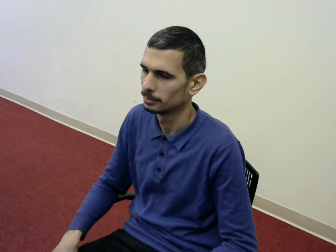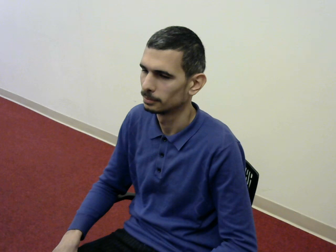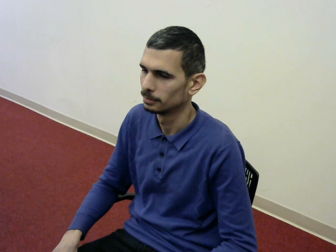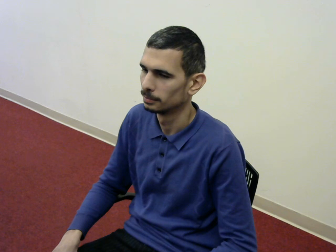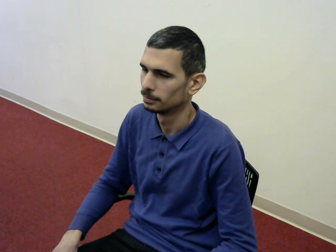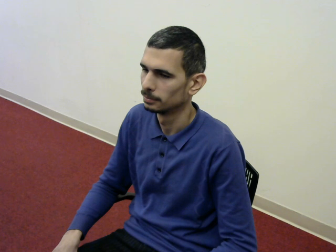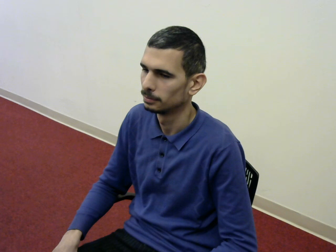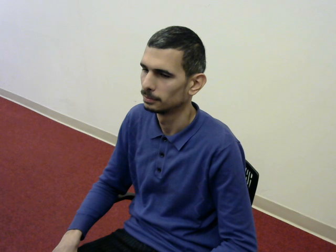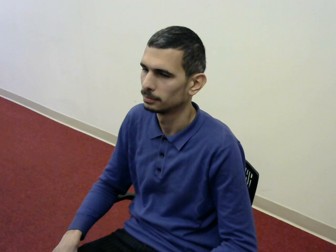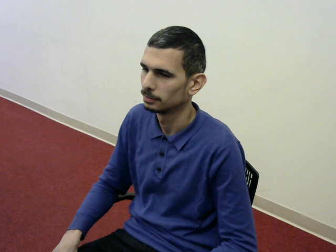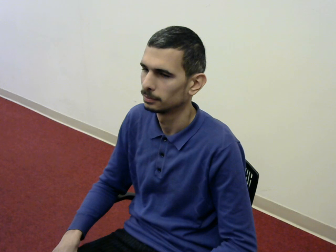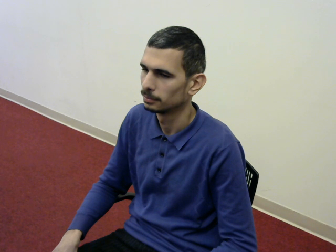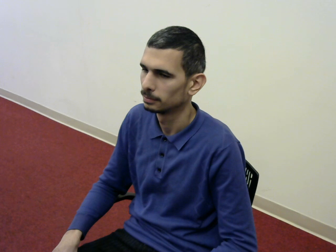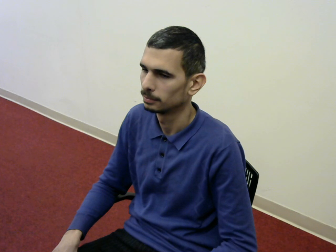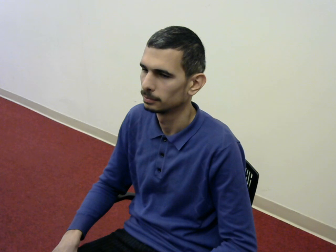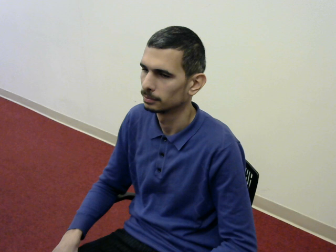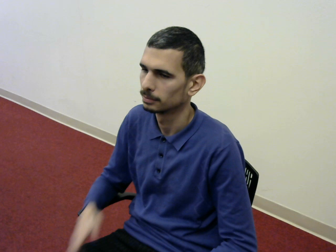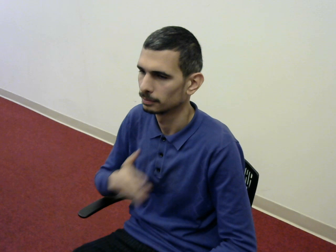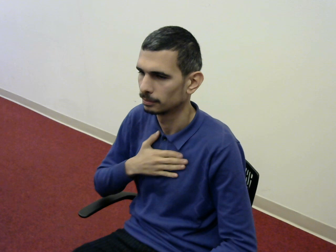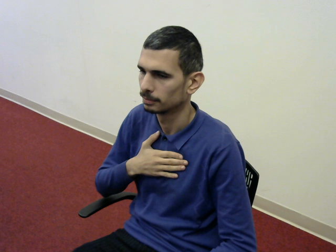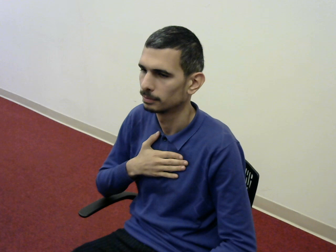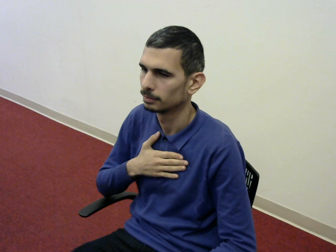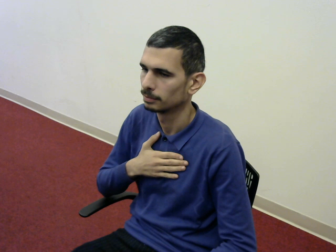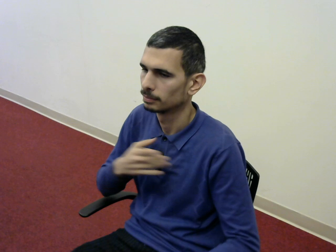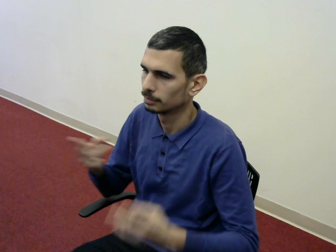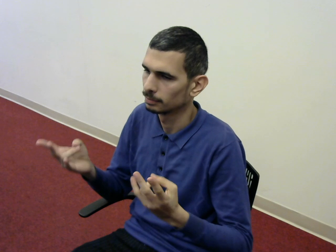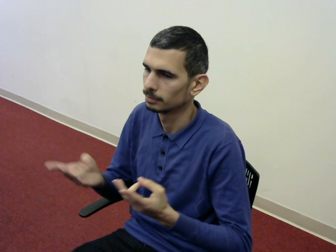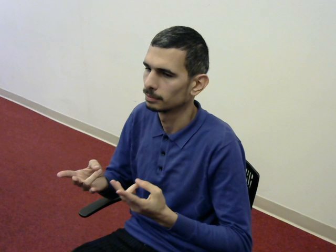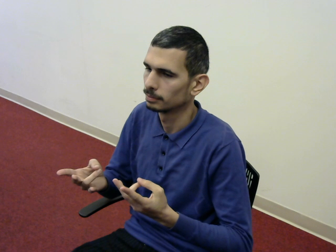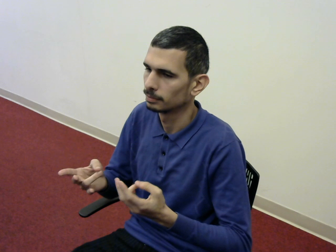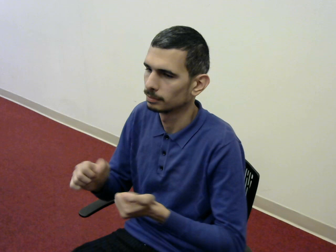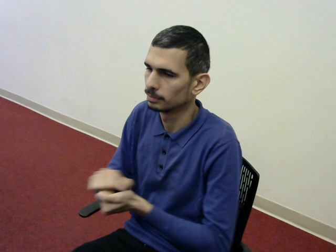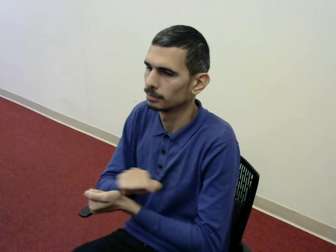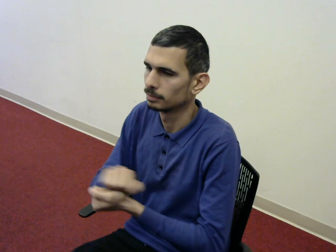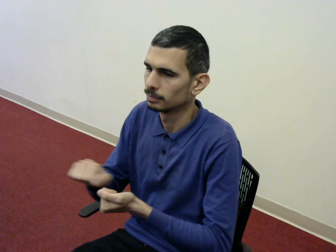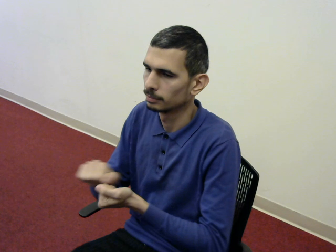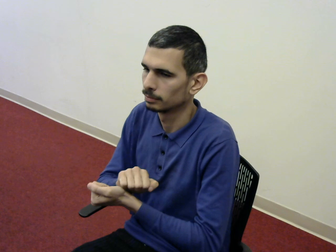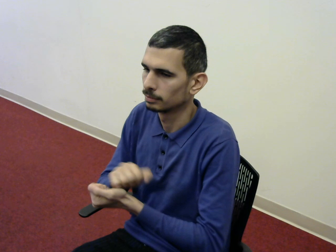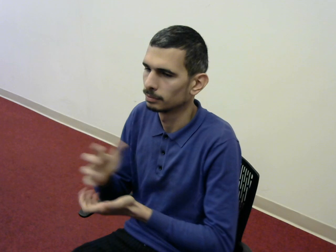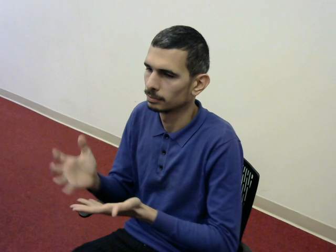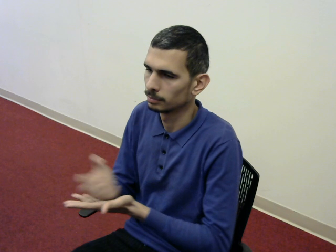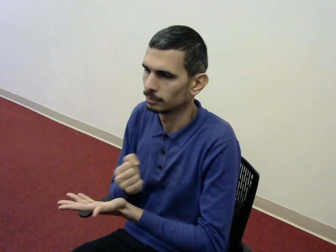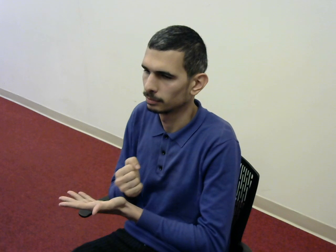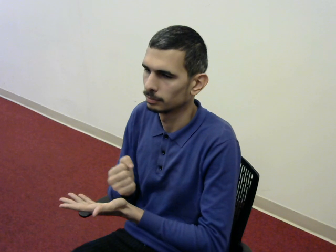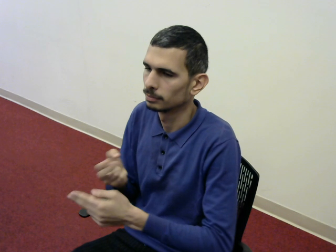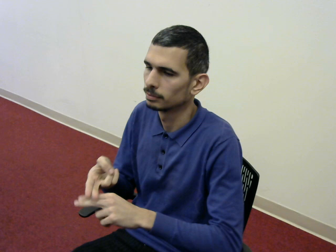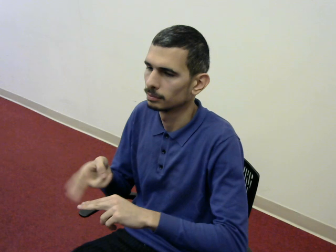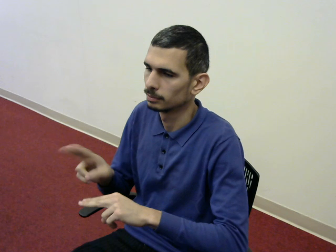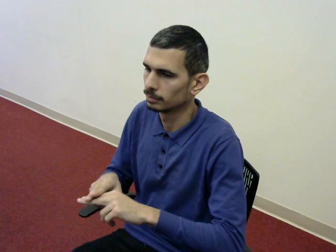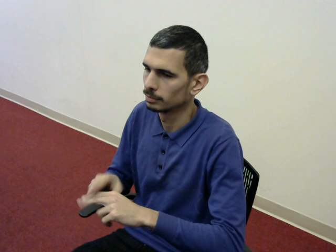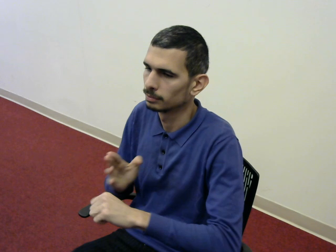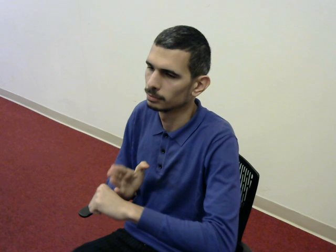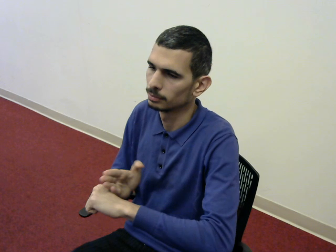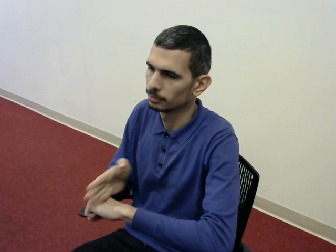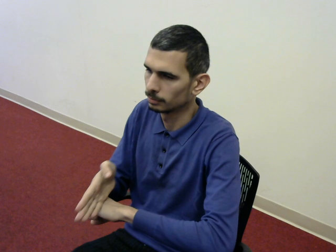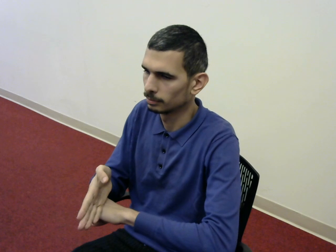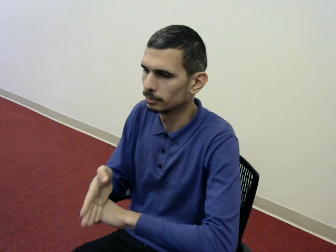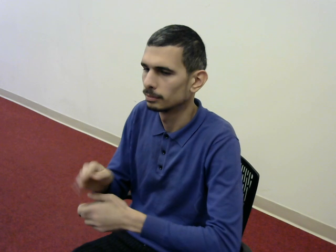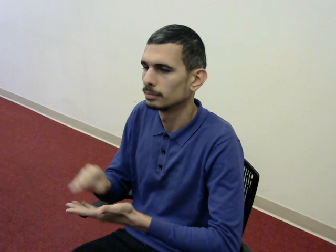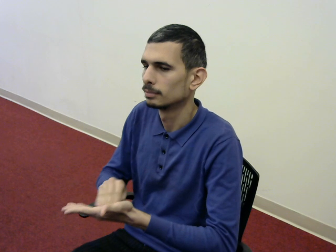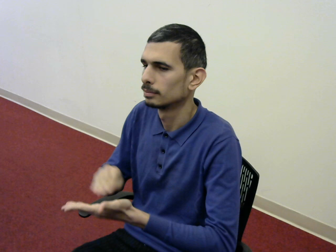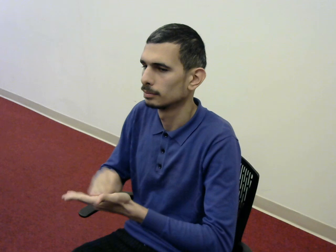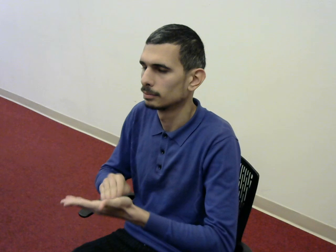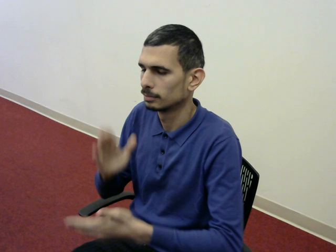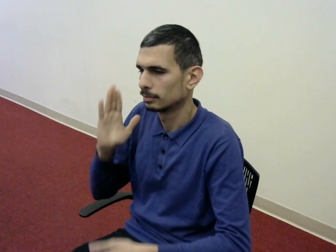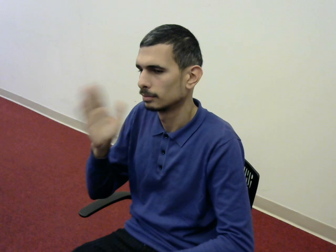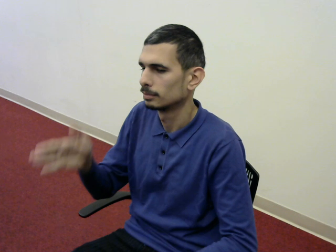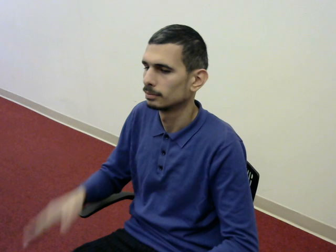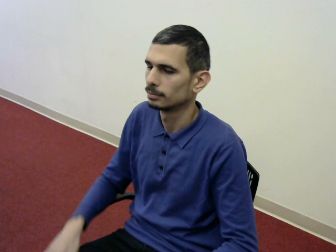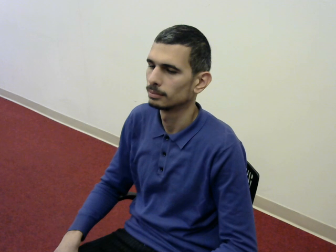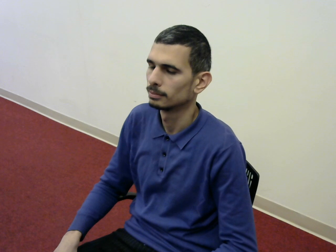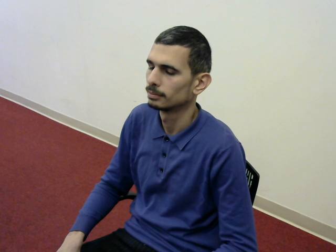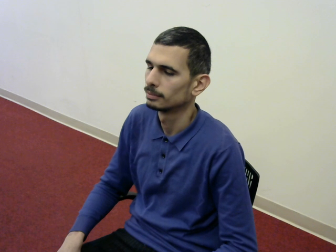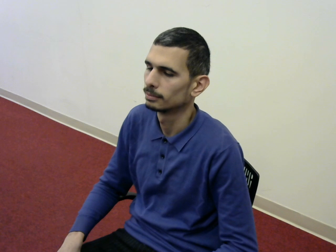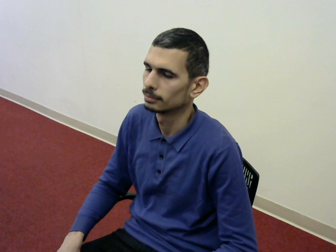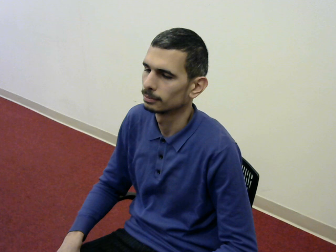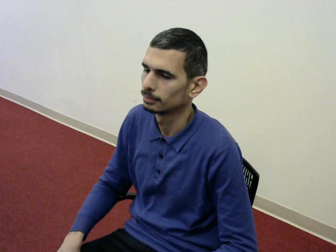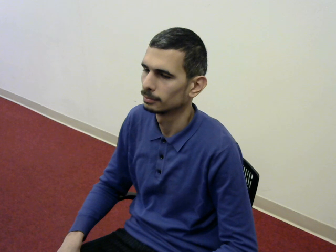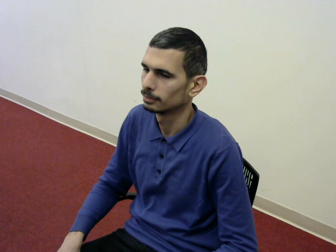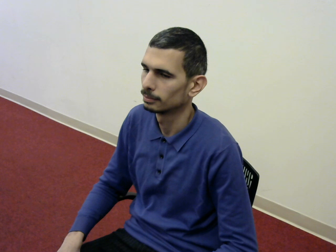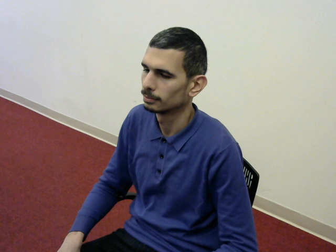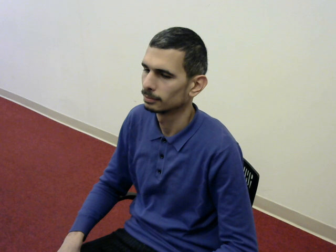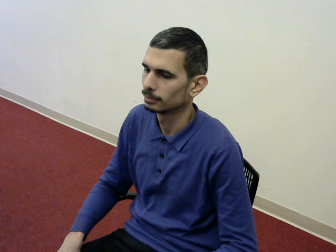Mən lazımlı kağızları tapmaq üçün müraciət yazacam